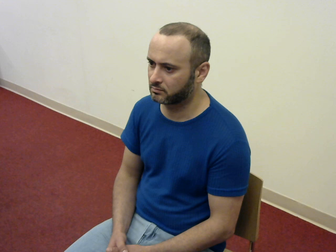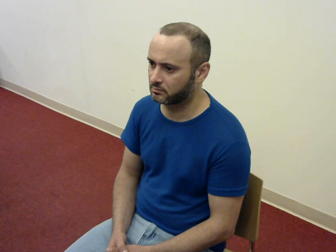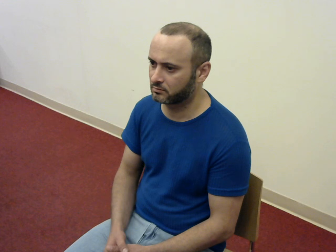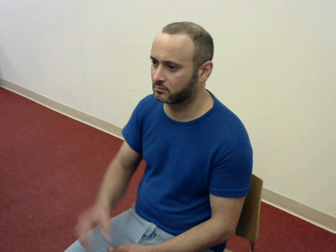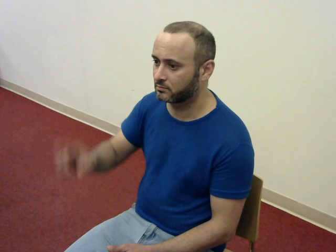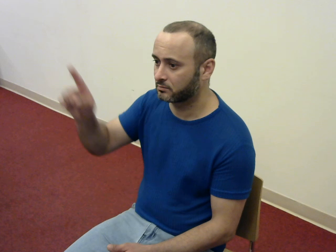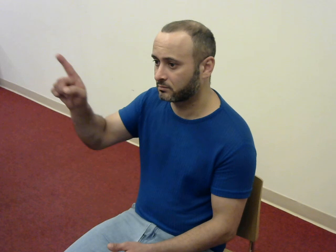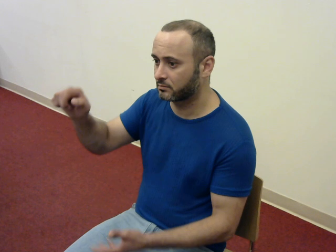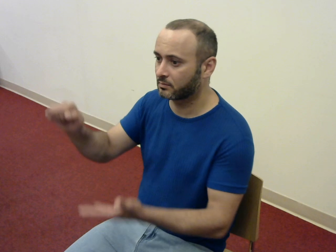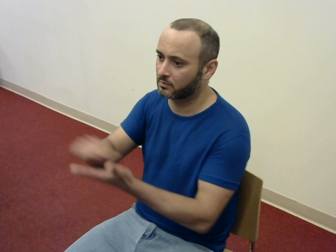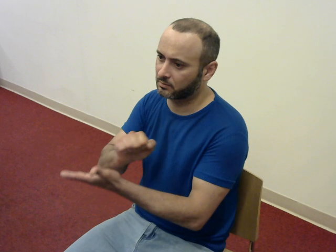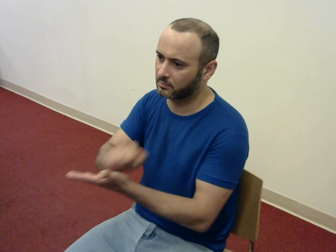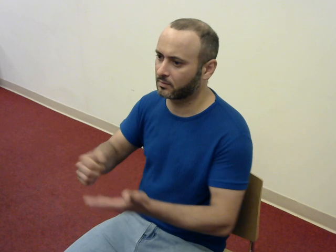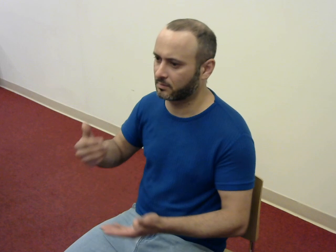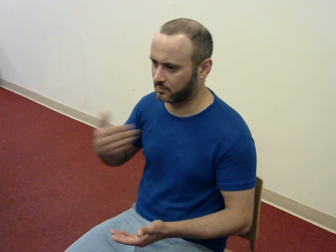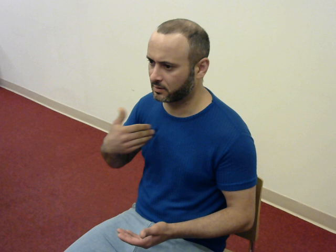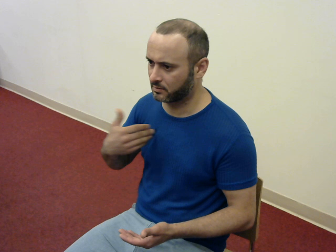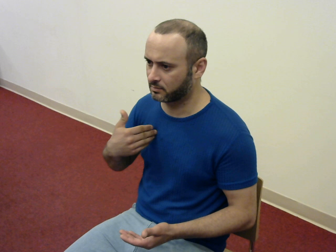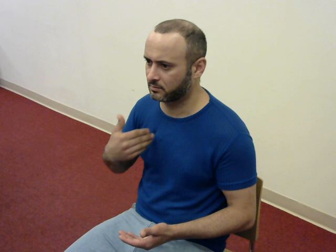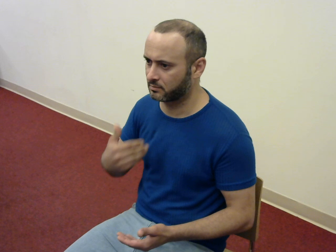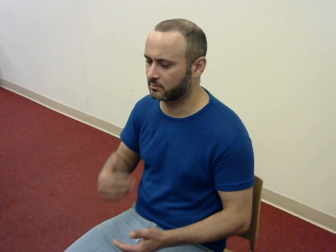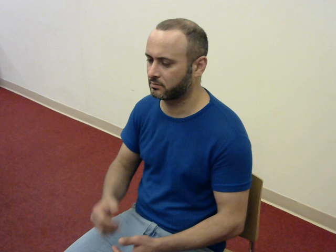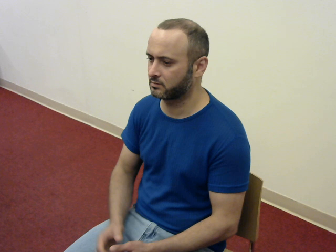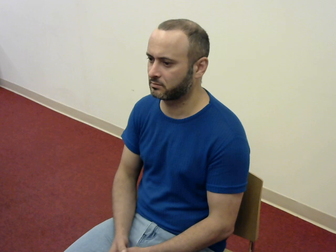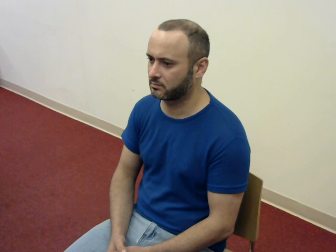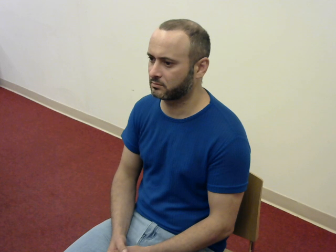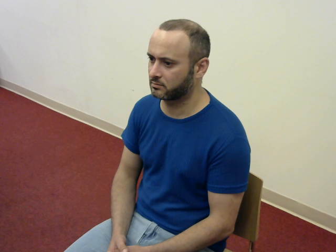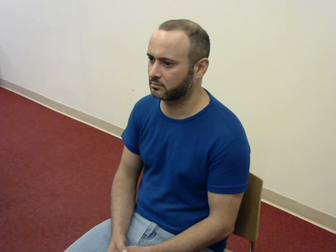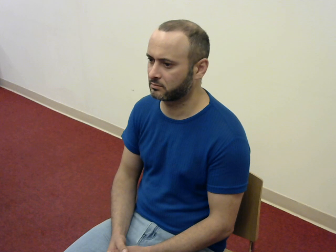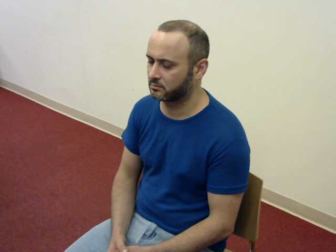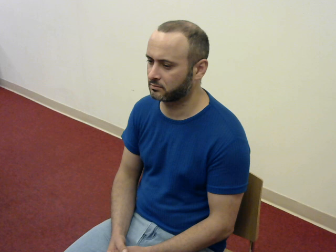Onun sənədləri məndədir